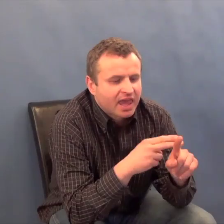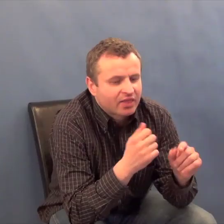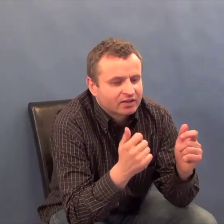A kiedy?